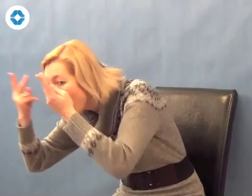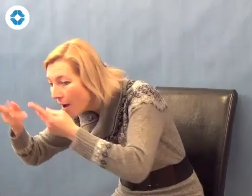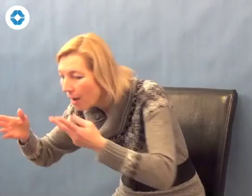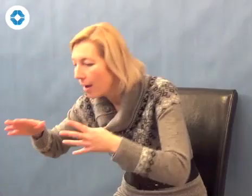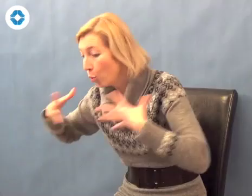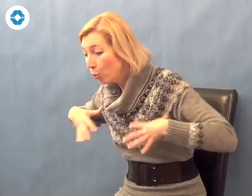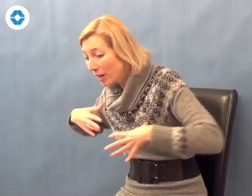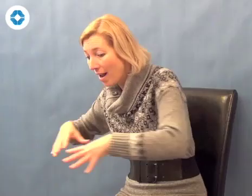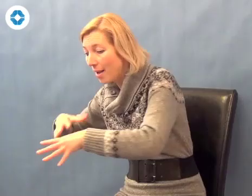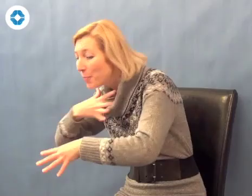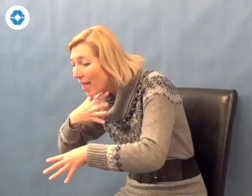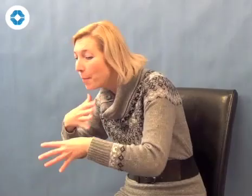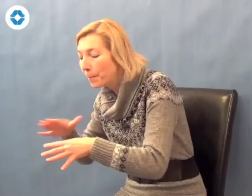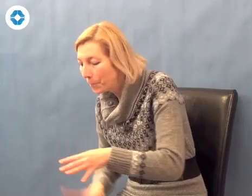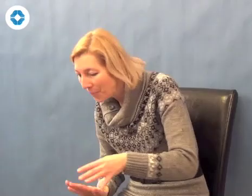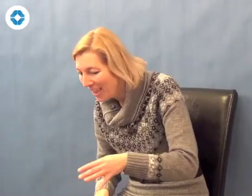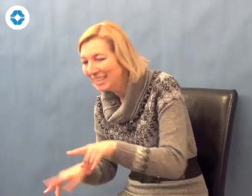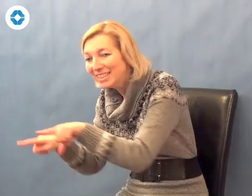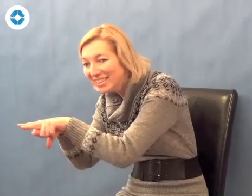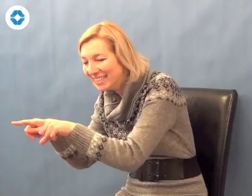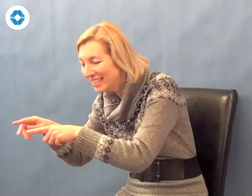Ubrania, pies, też szukał.